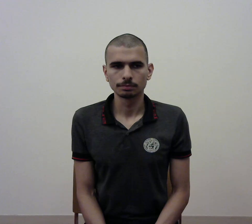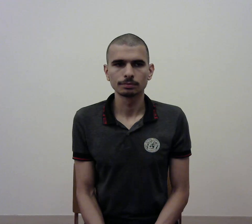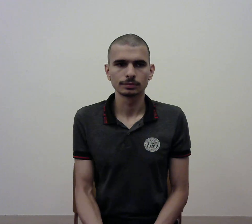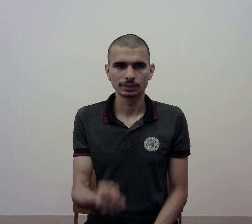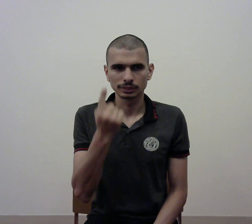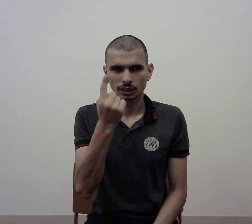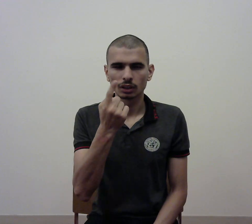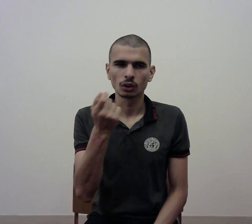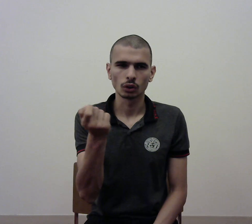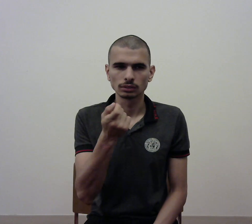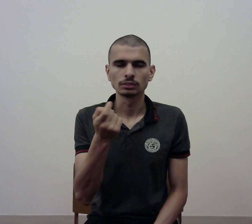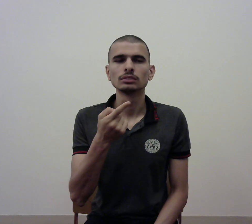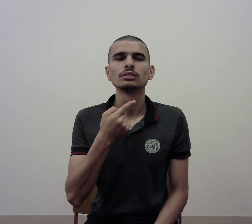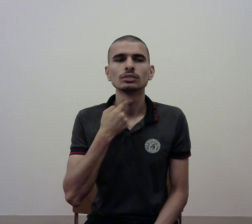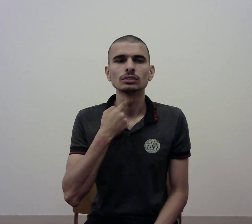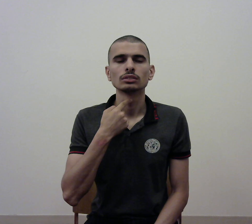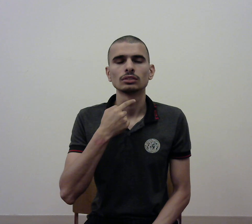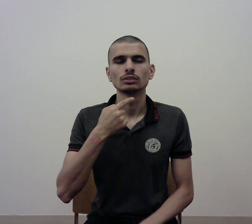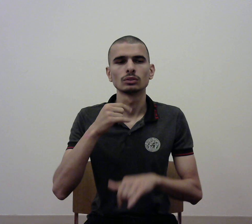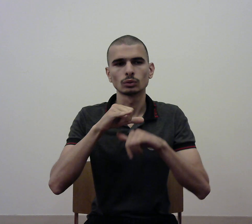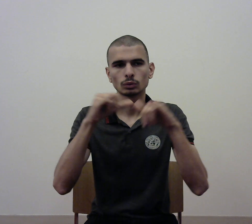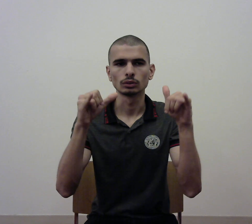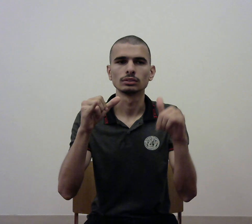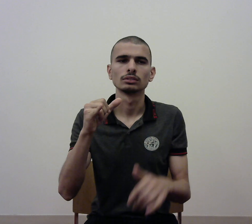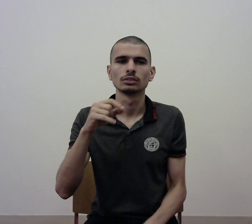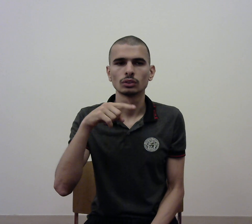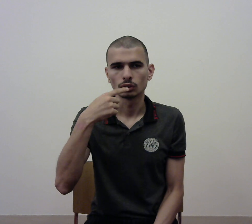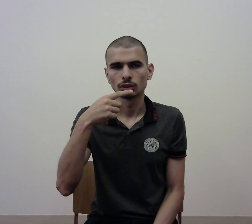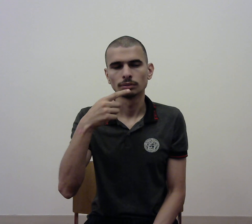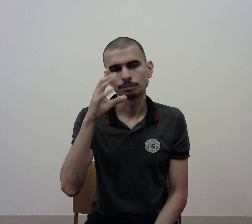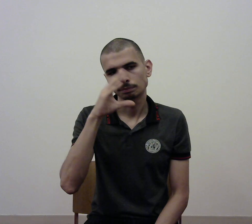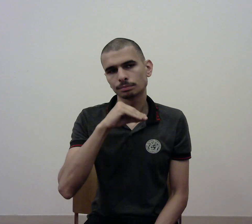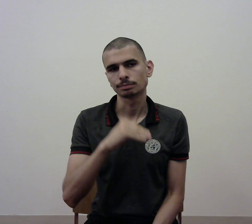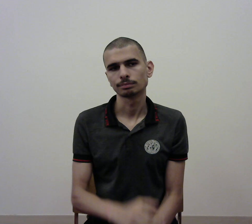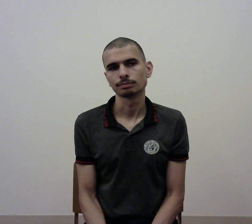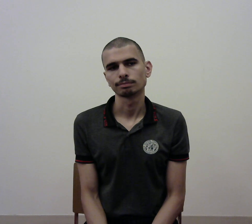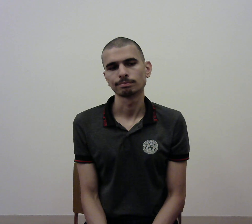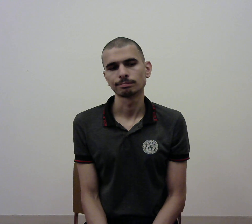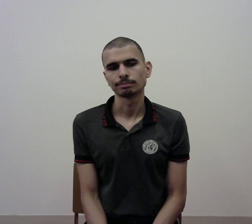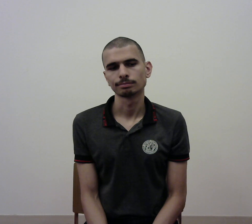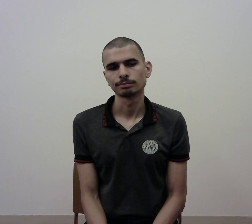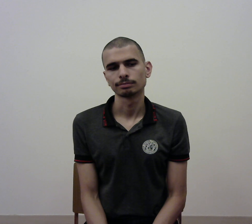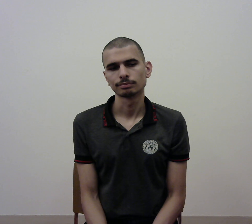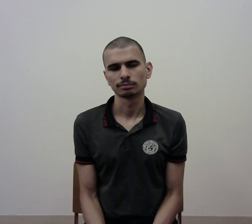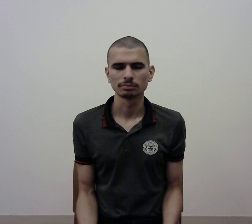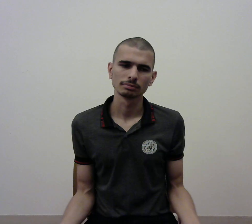Bir az ucadan deyə bilərsinizmi?